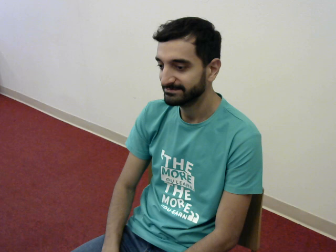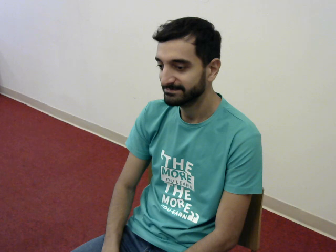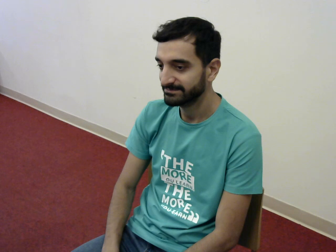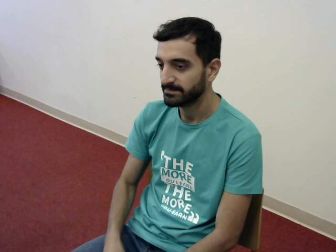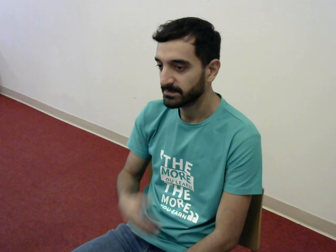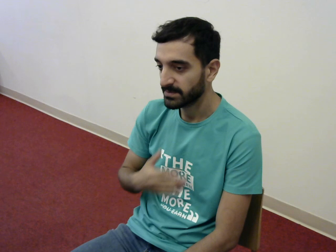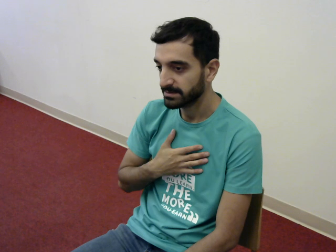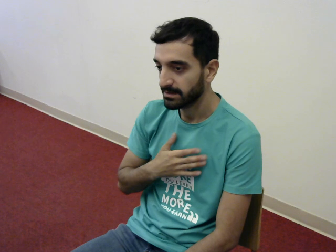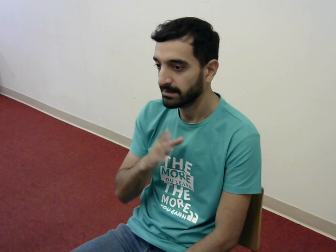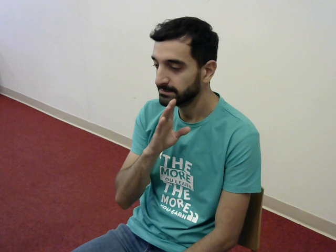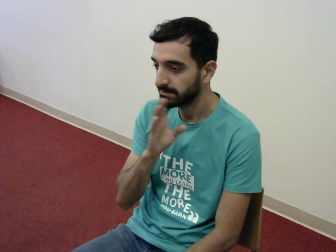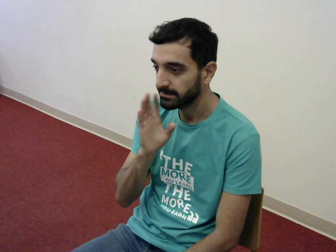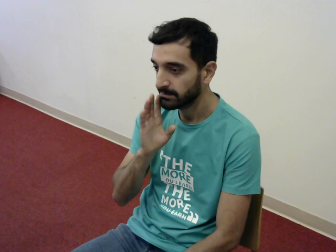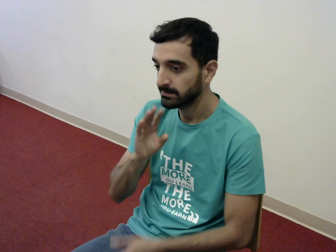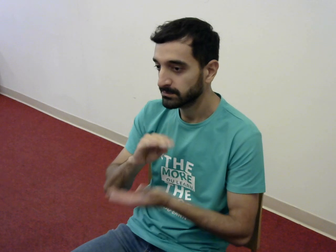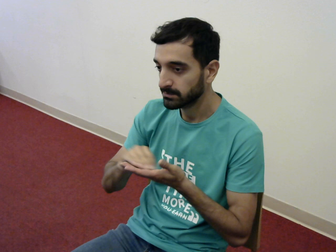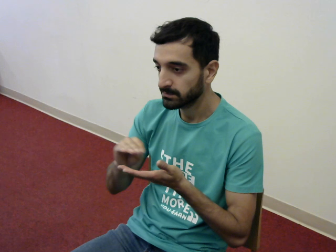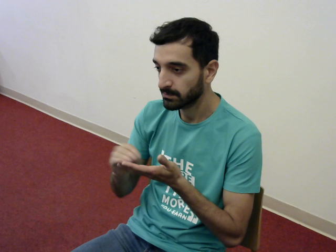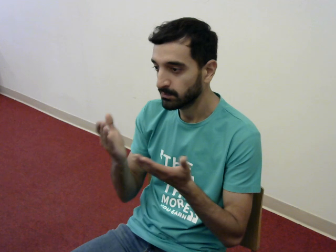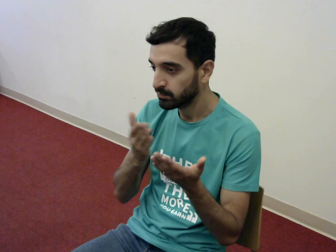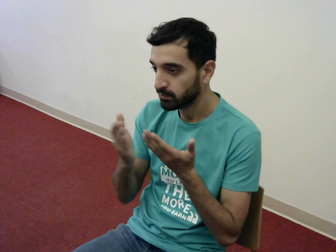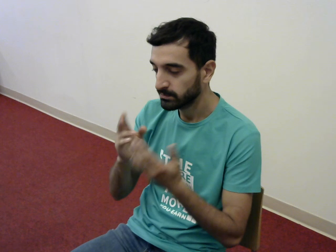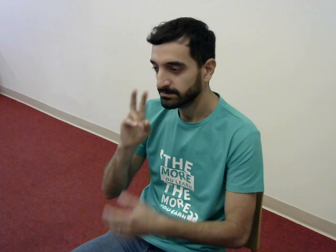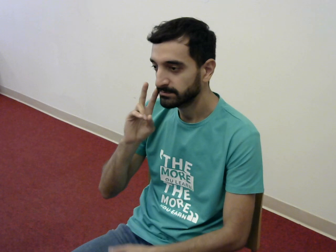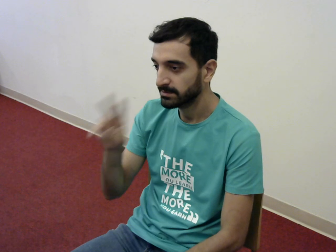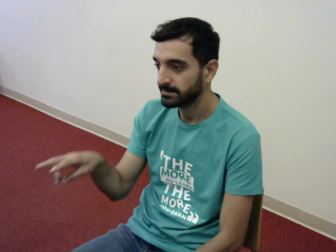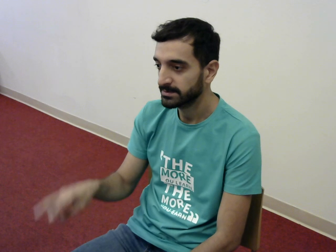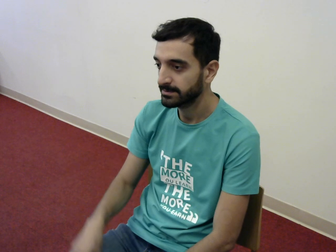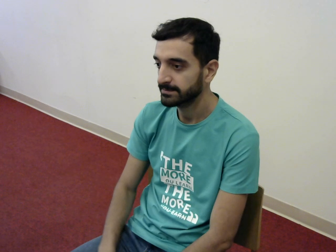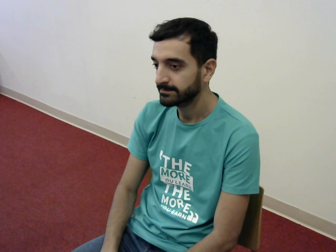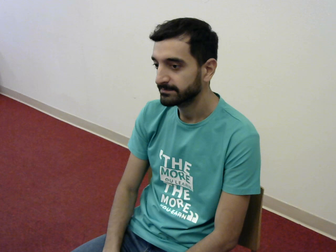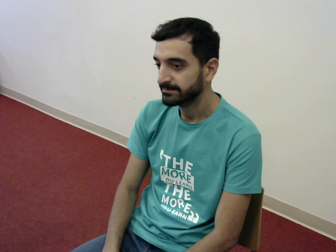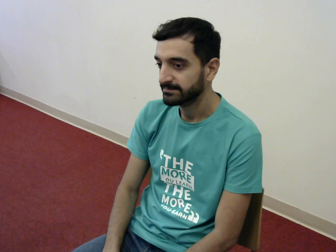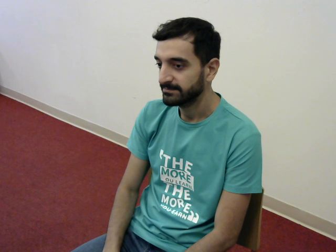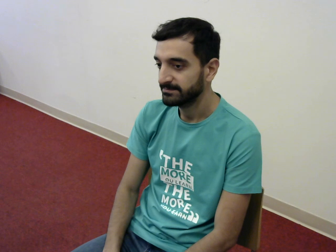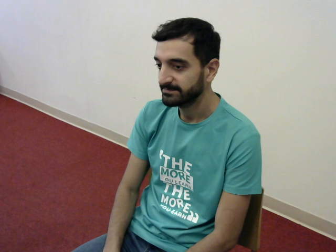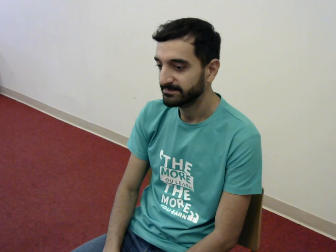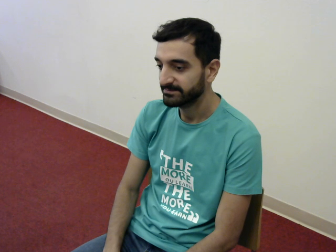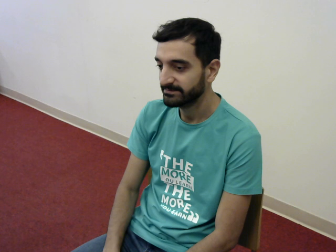Mənim anam yazıb-oxuya bilmir